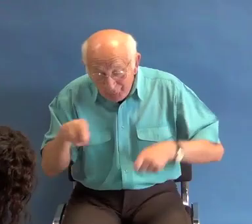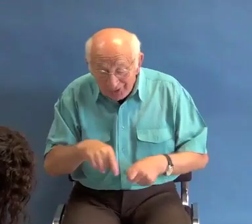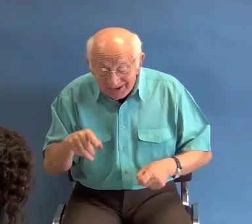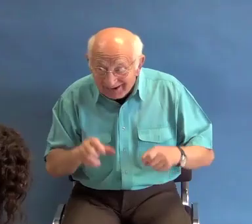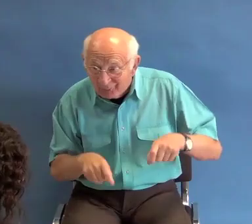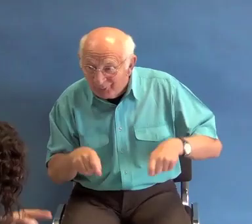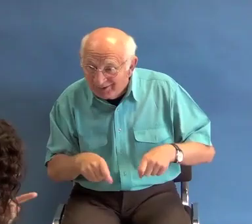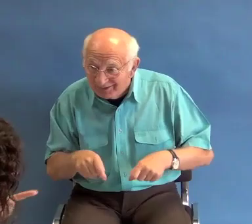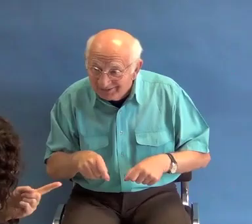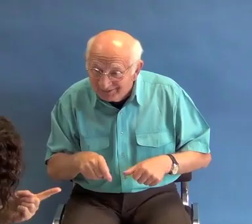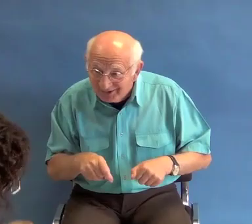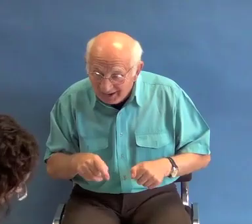Strzela.